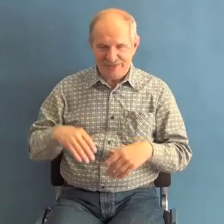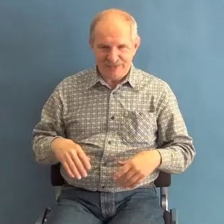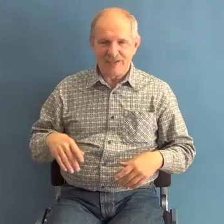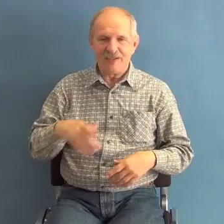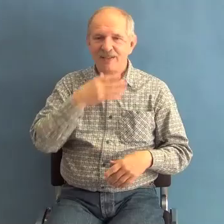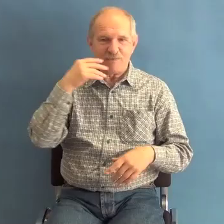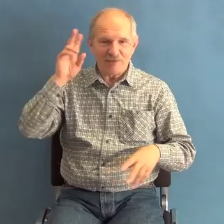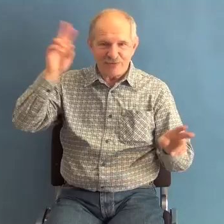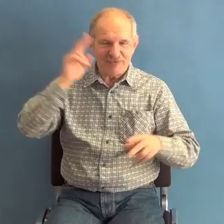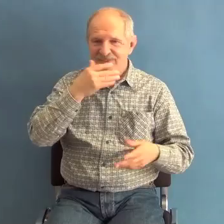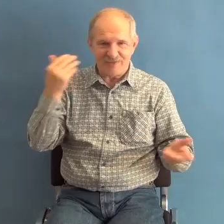Ona nie wydaje dźwięków.